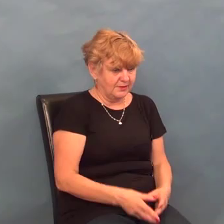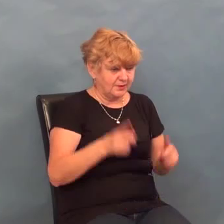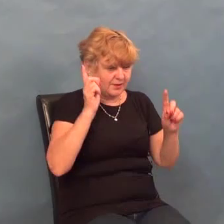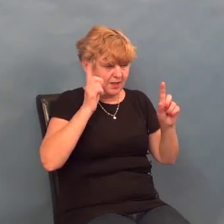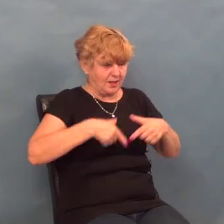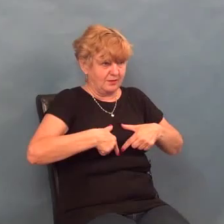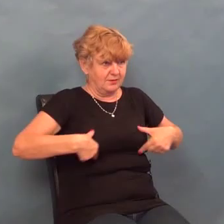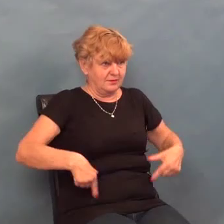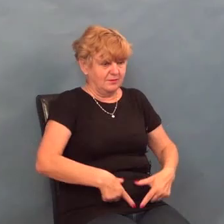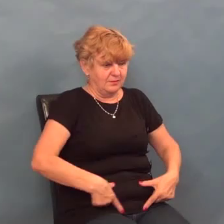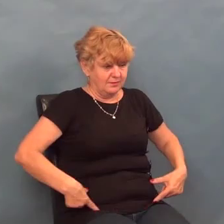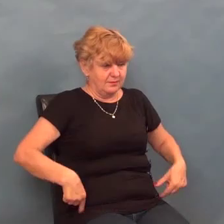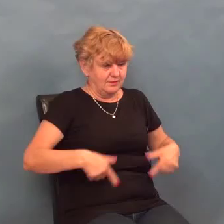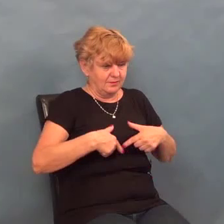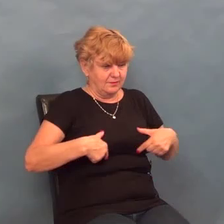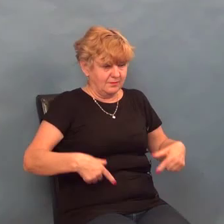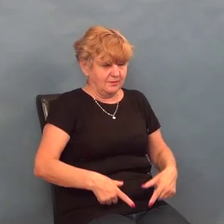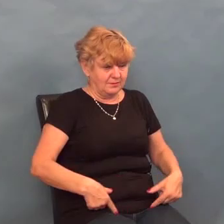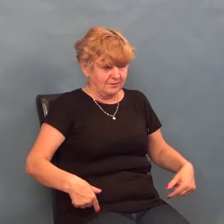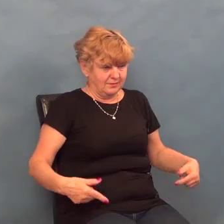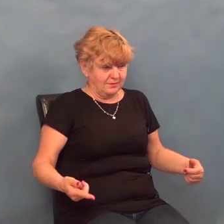Jest zakaz noszenia stroju kąpielowego.